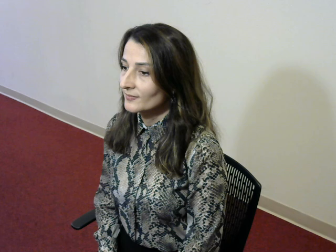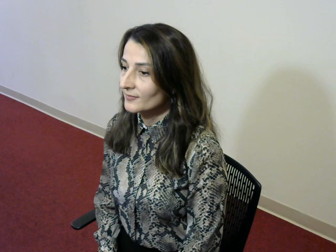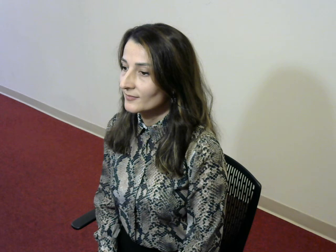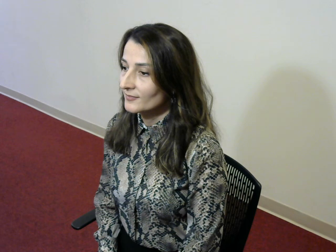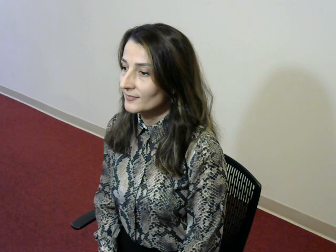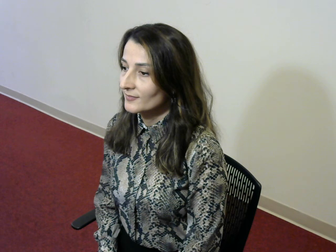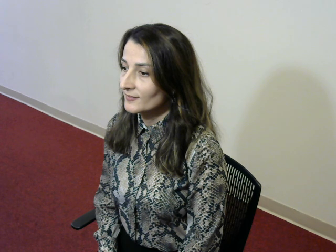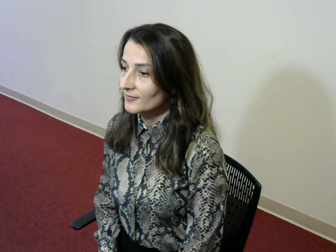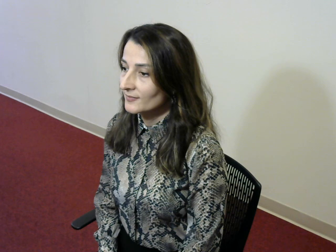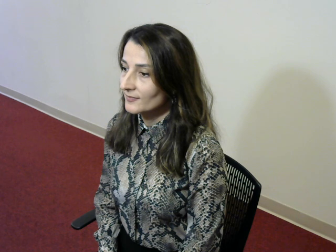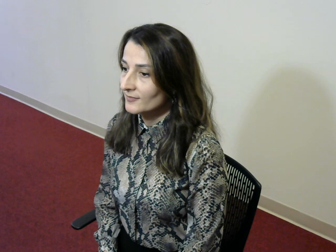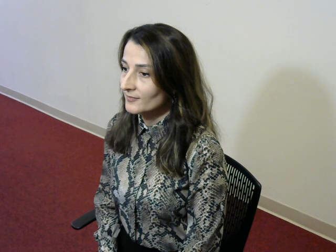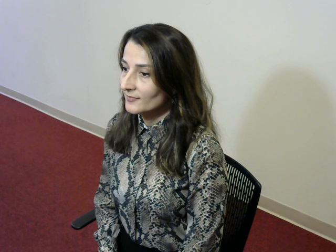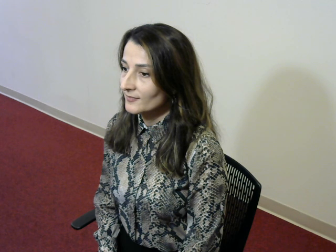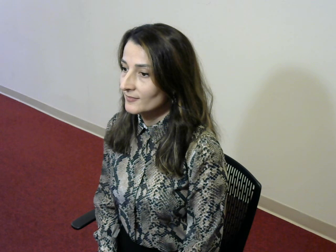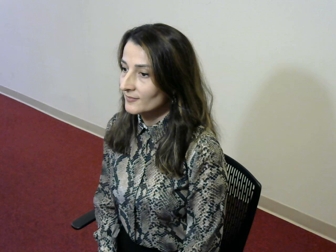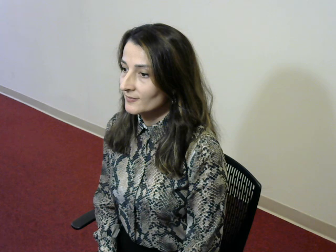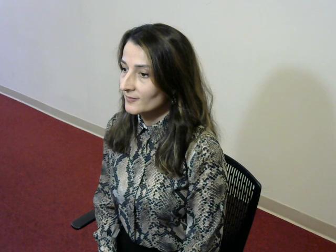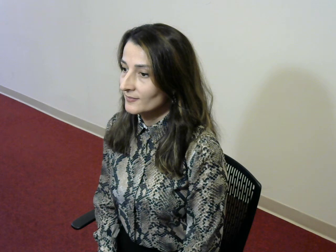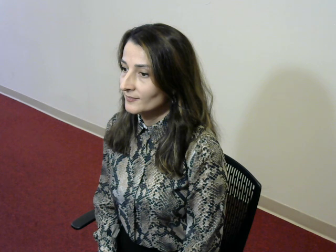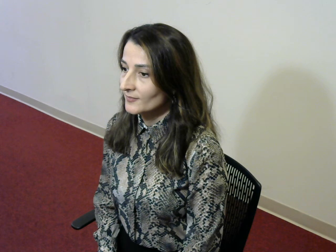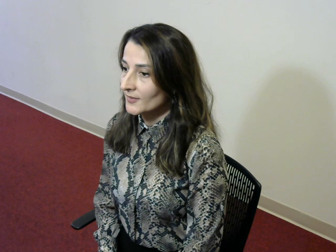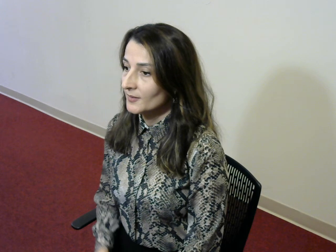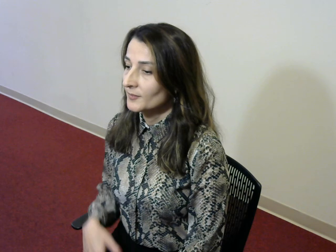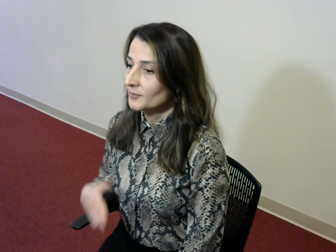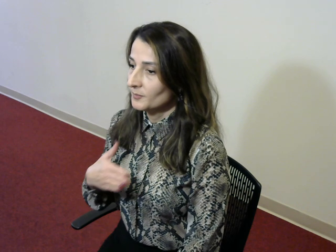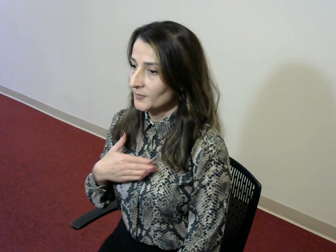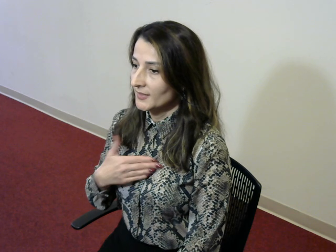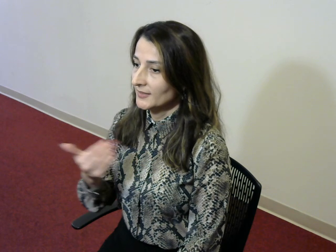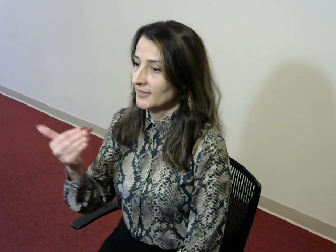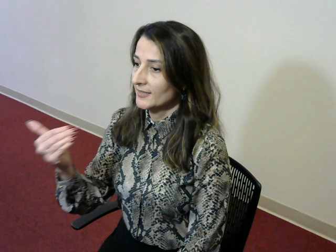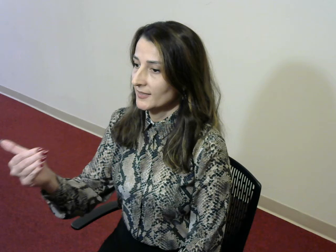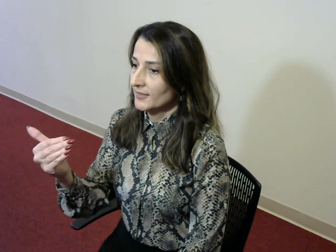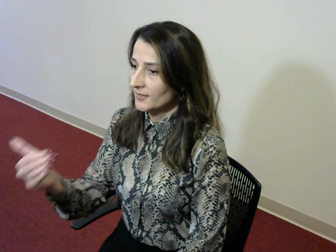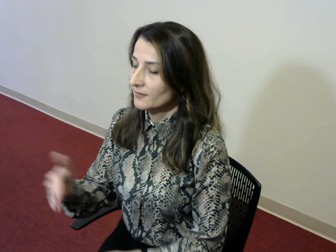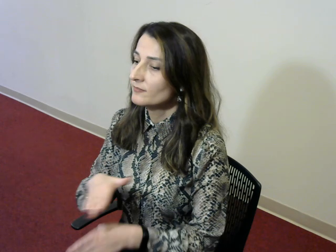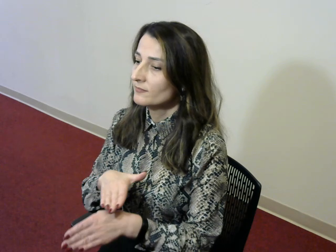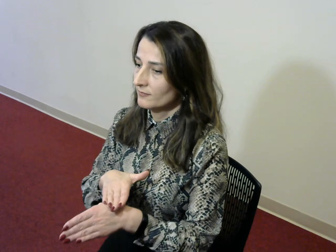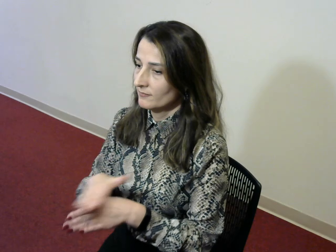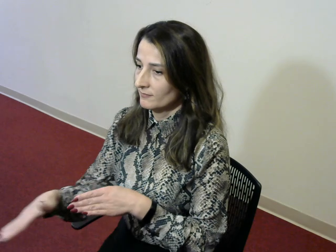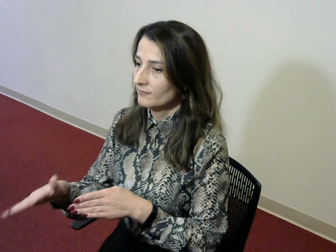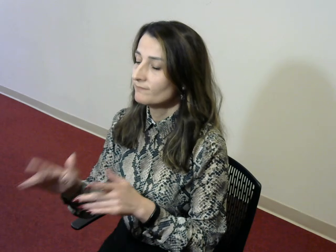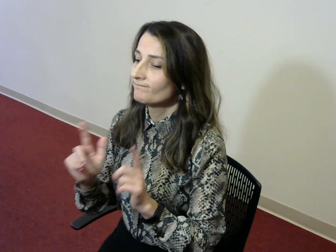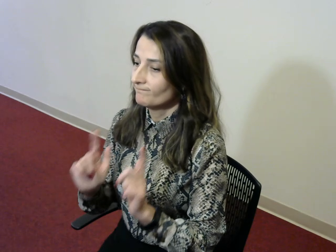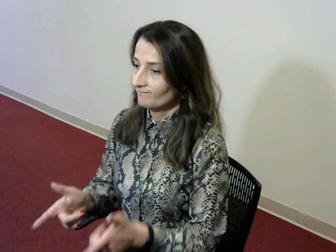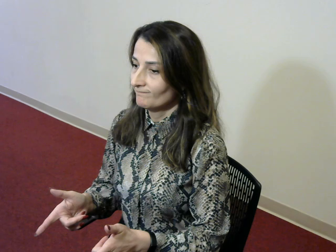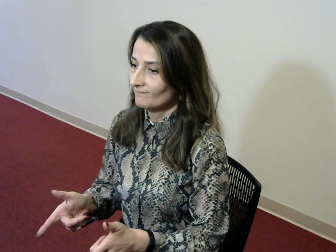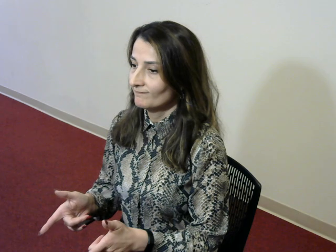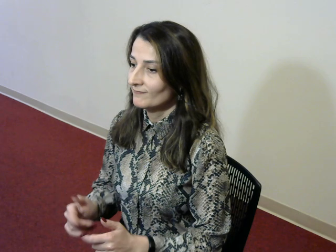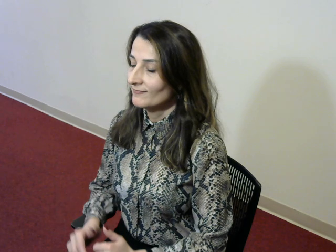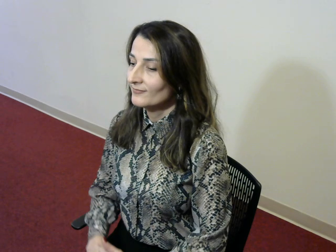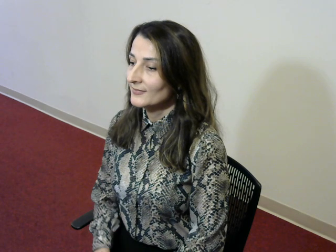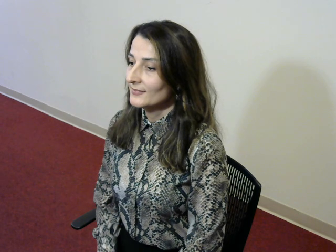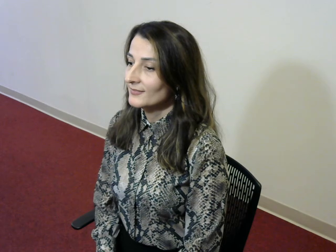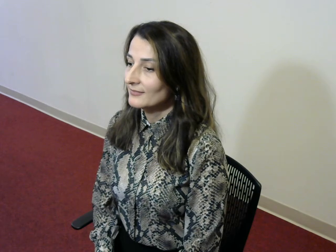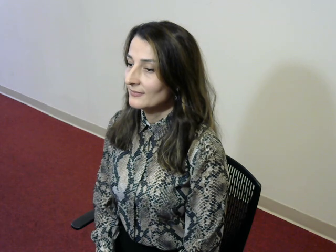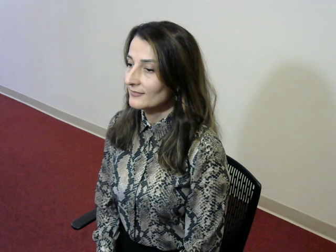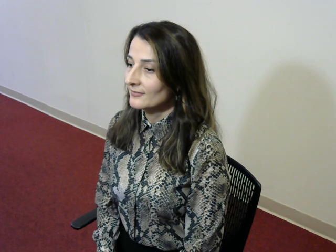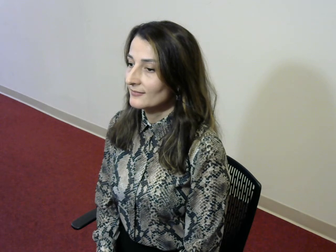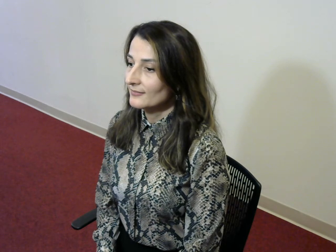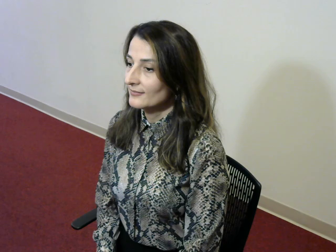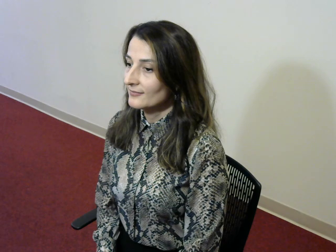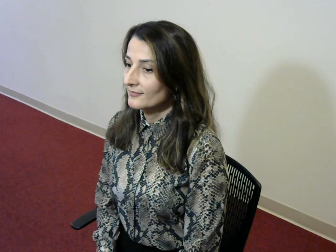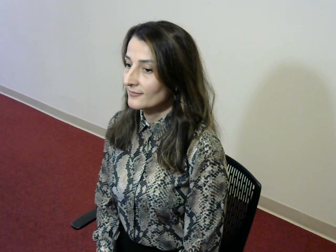Mən sizinlə tamamilə razıyam